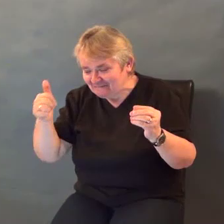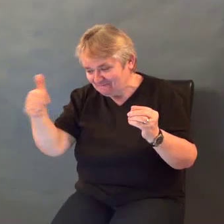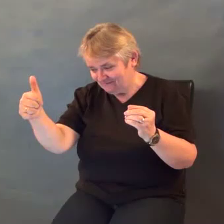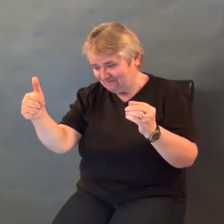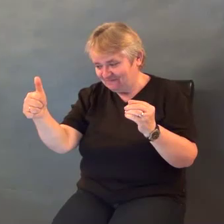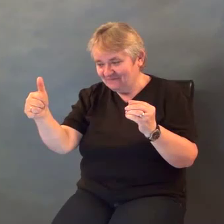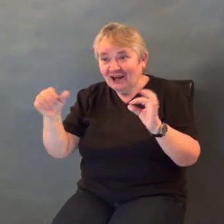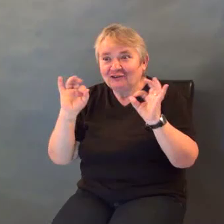Super.